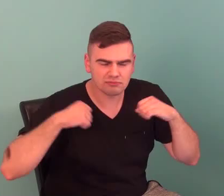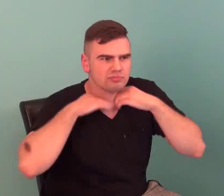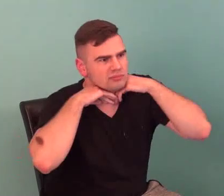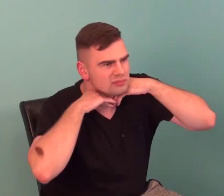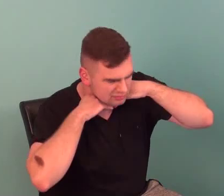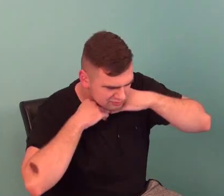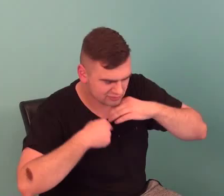Coś się rusza.